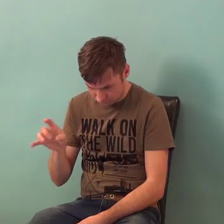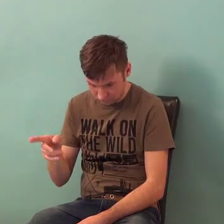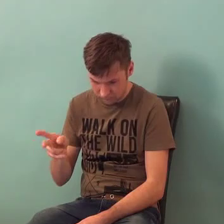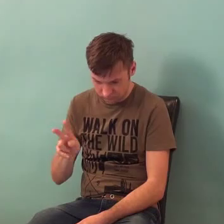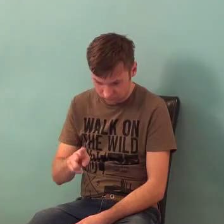Z powrotem.